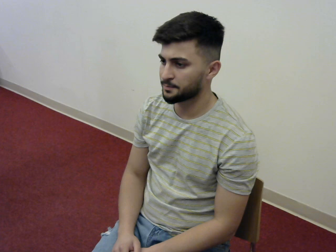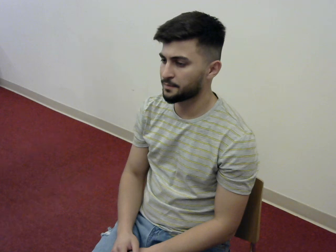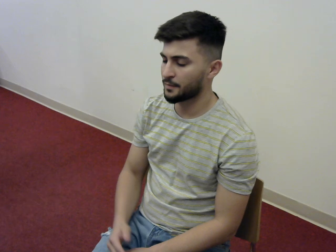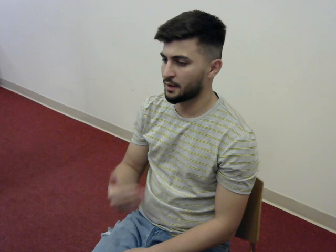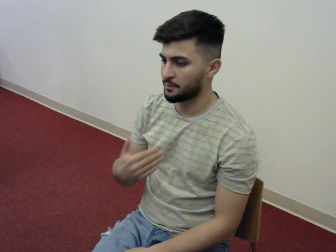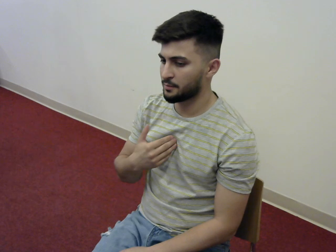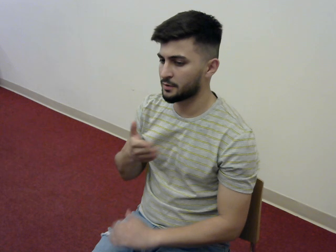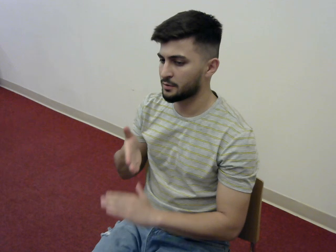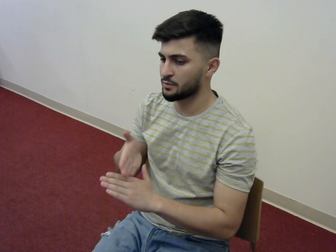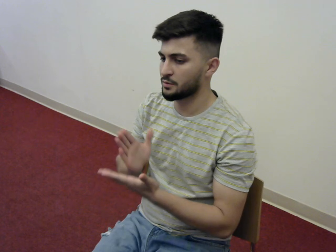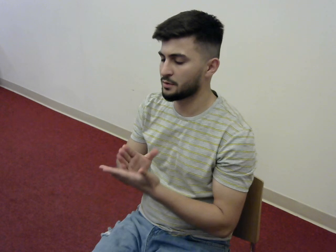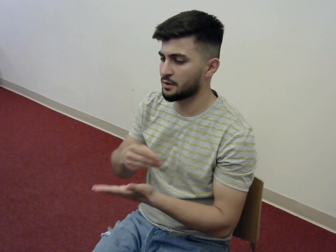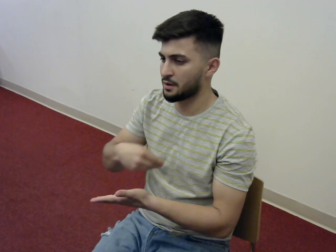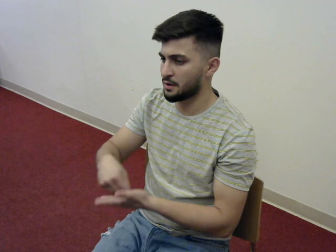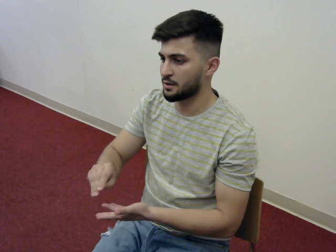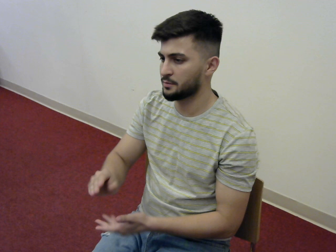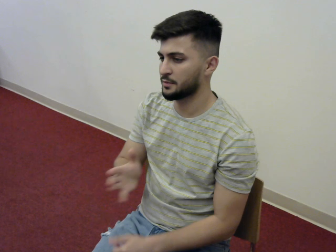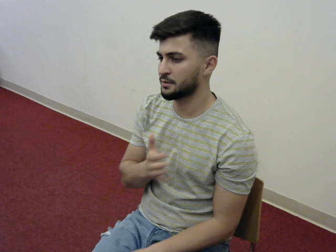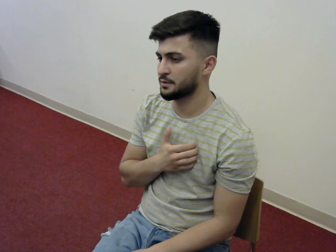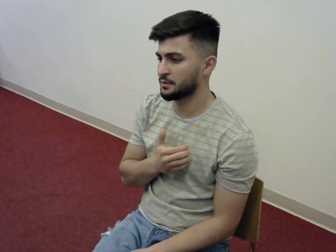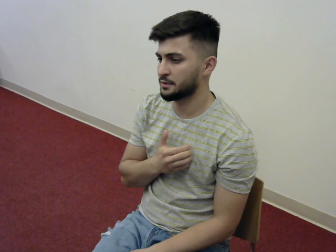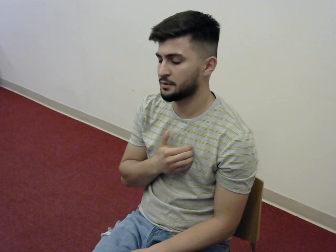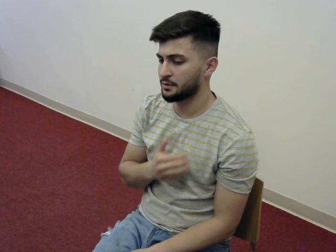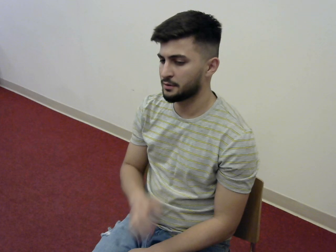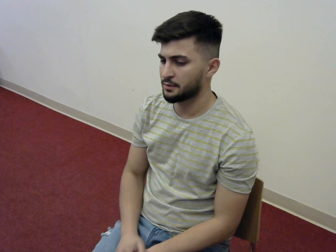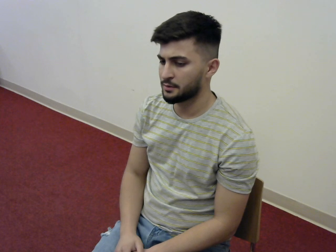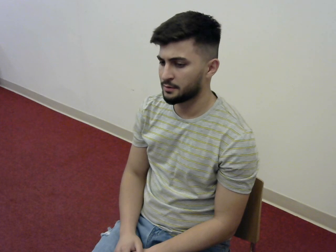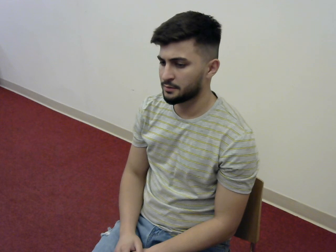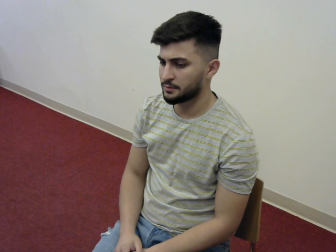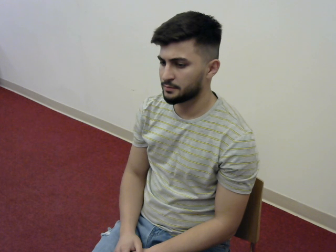Mən çörək almaq istəyirəm